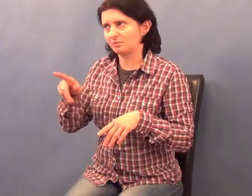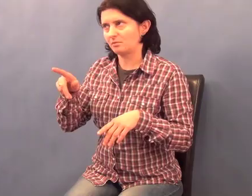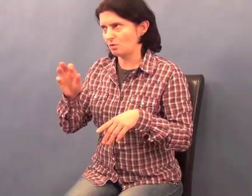Dobrze.